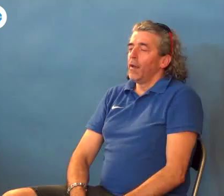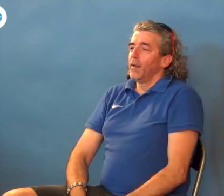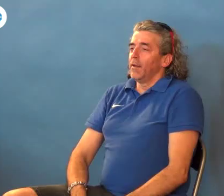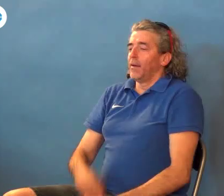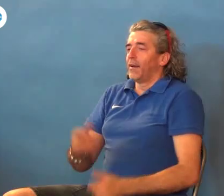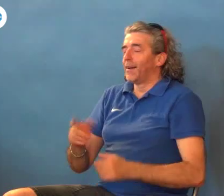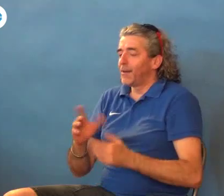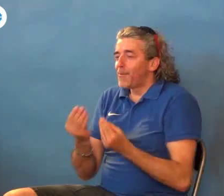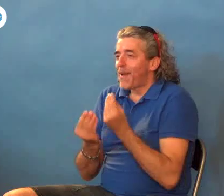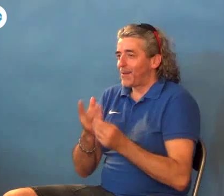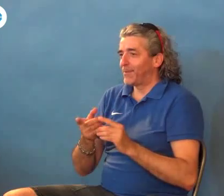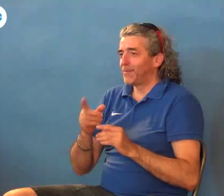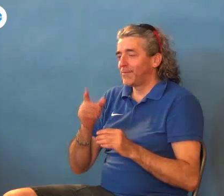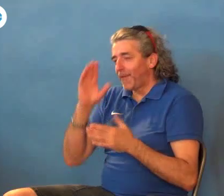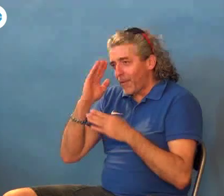Bawią się, przygotowują się do nocy.